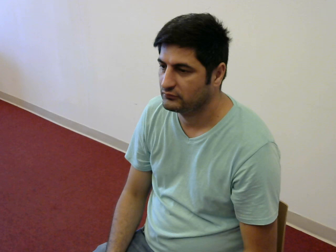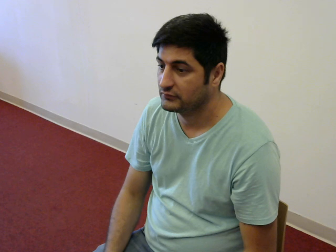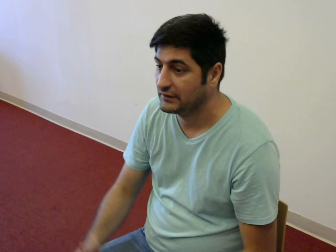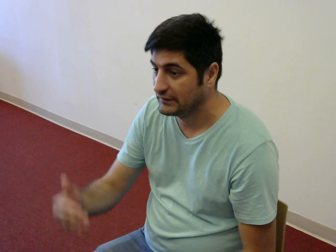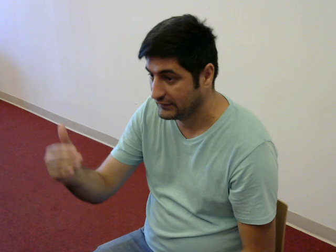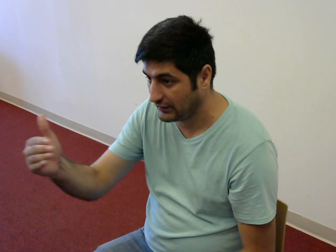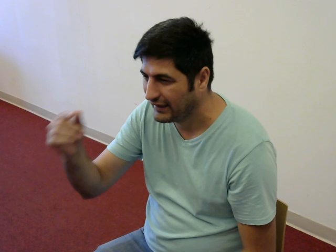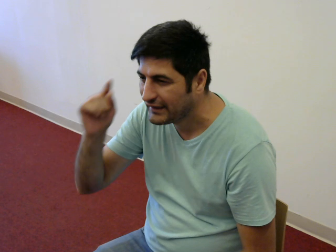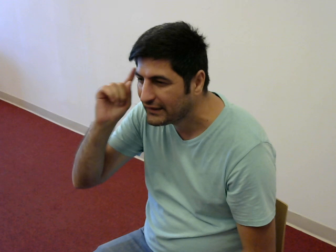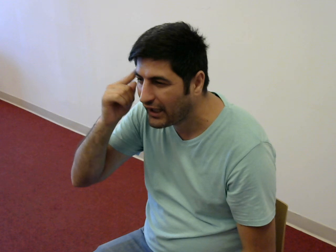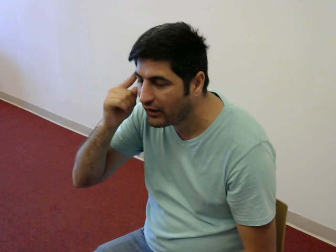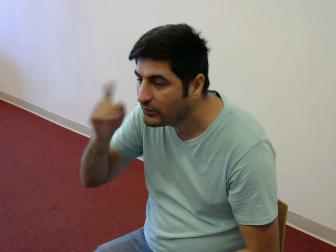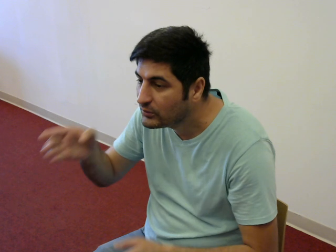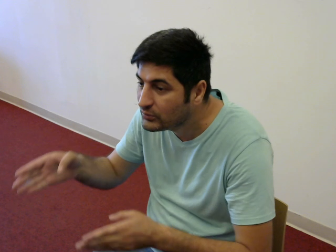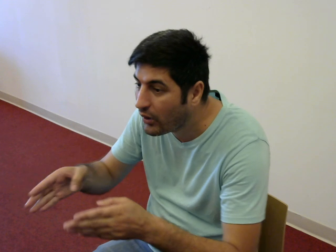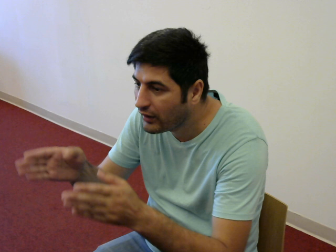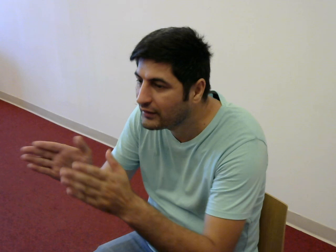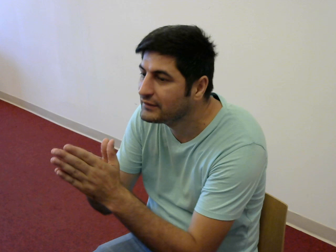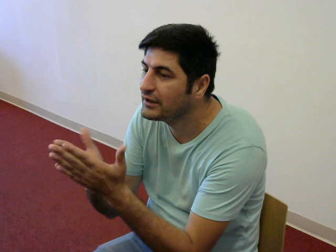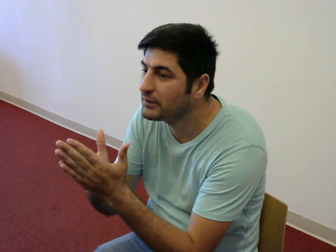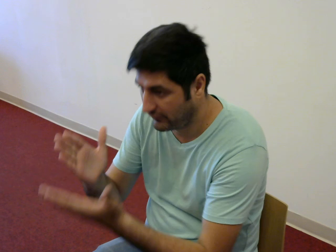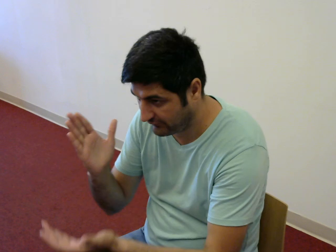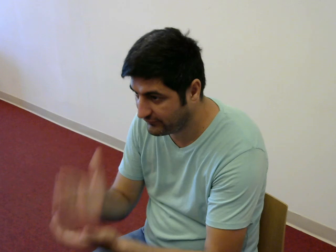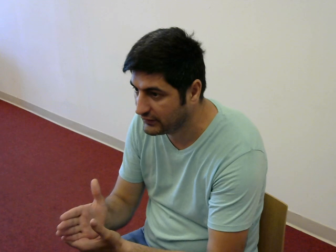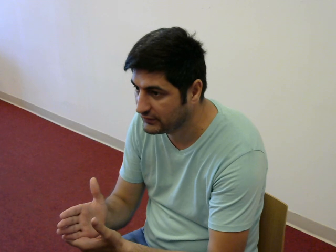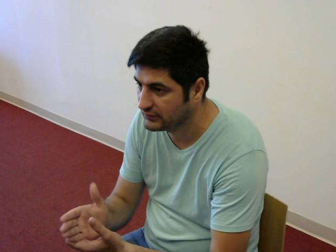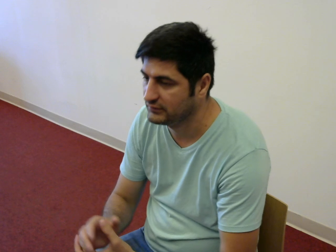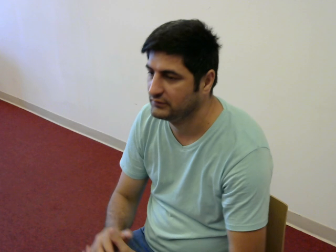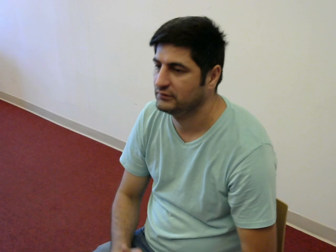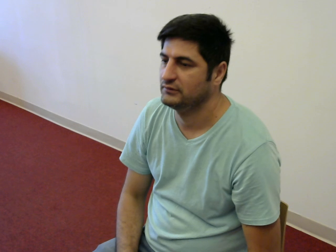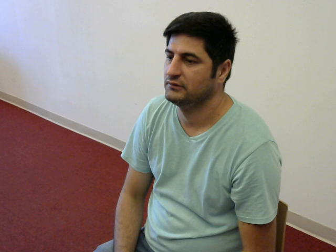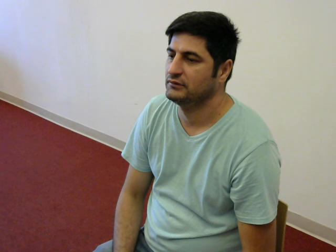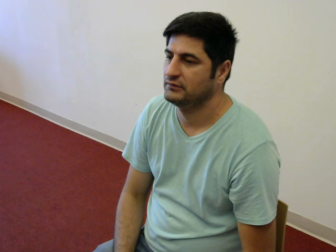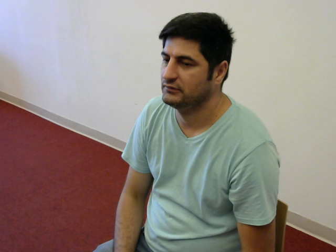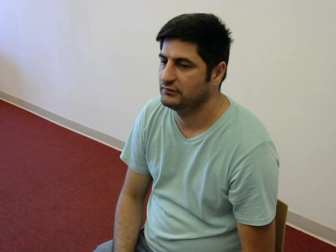Sizdə "Dəli Kür" kitabı var?